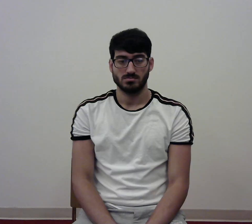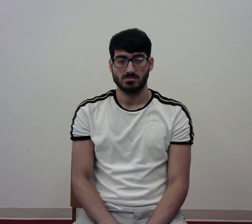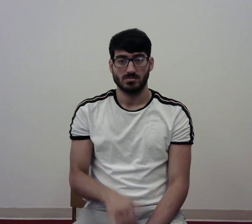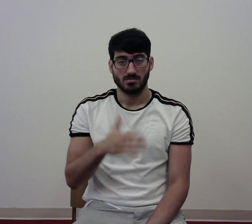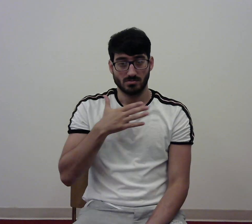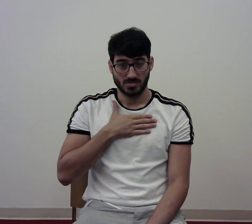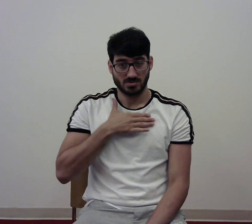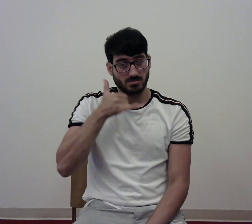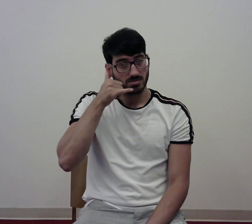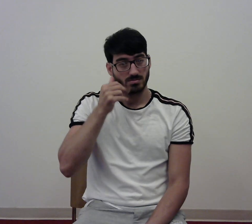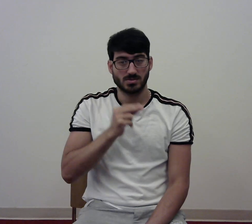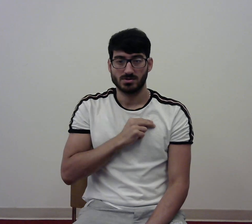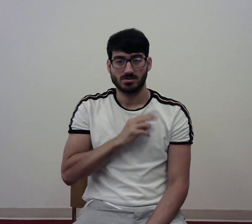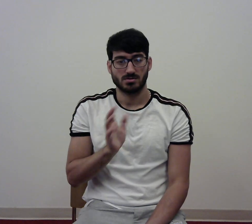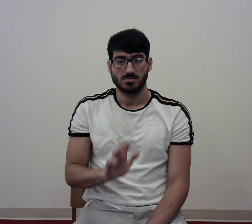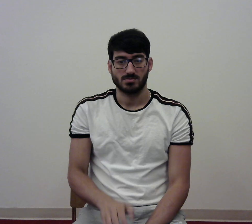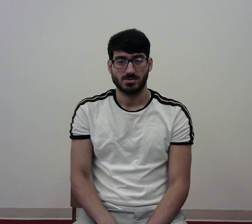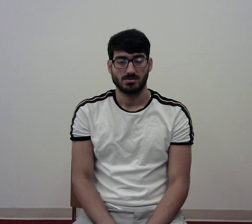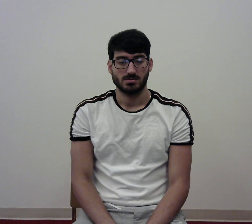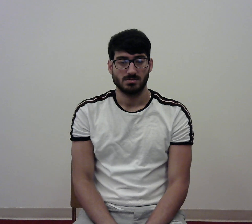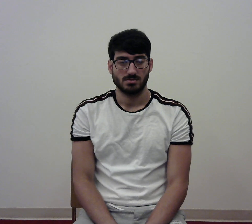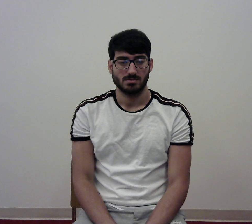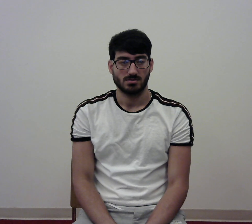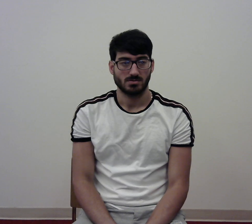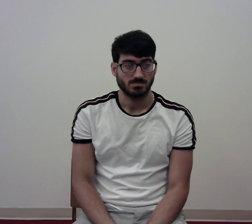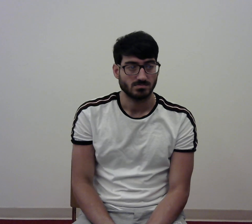Mənim telefonum özümdə deyil